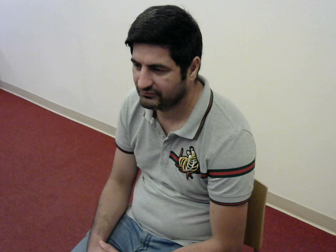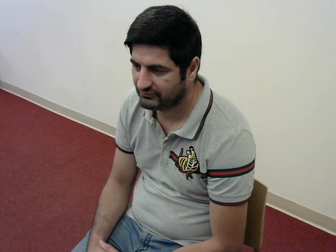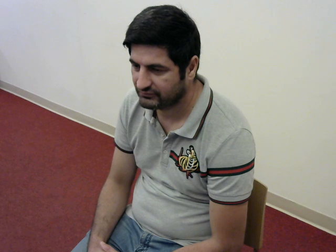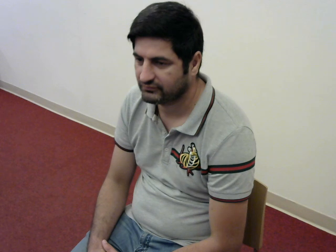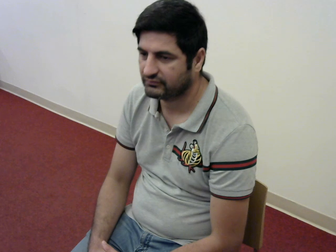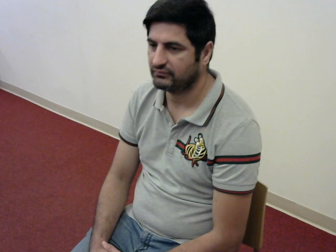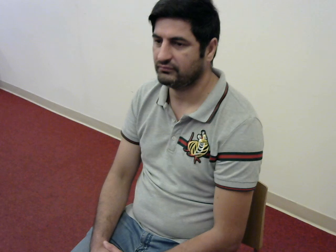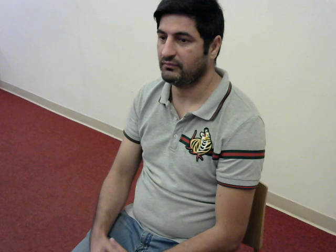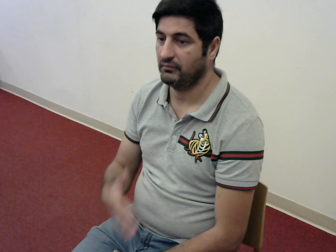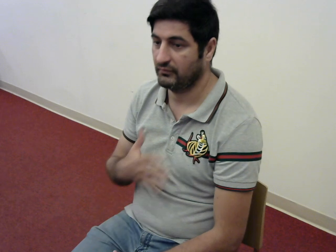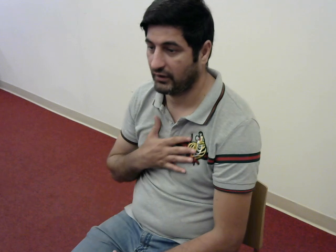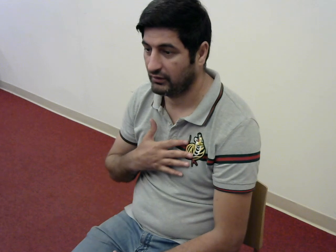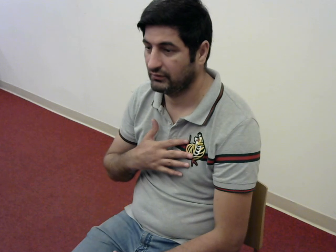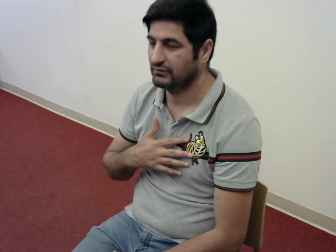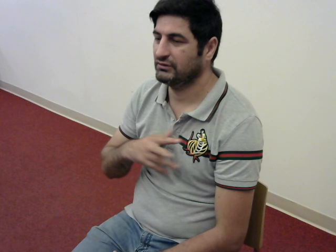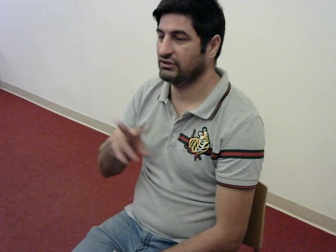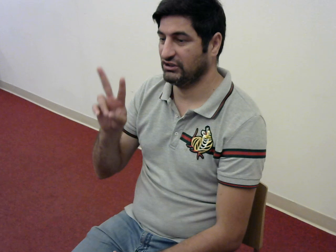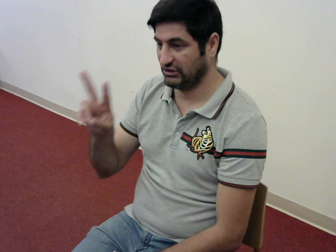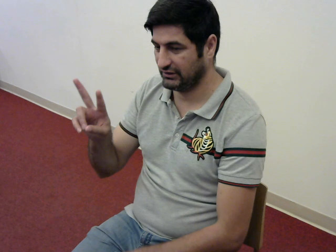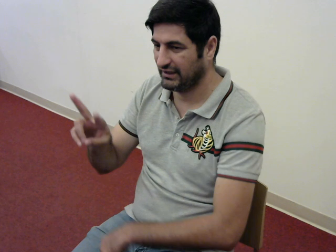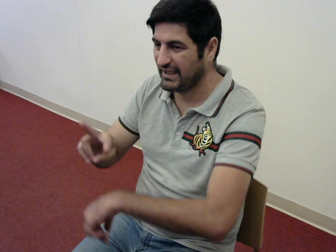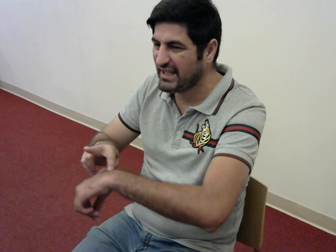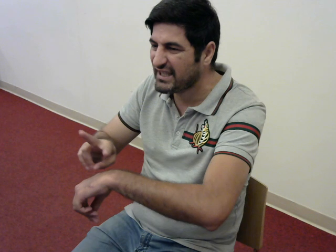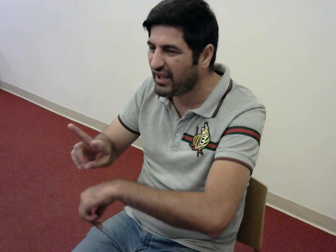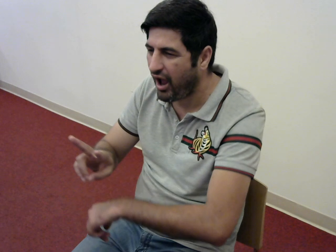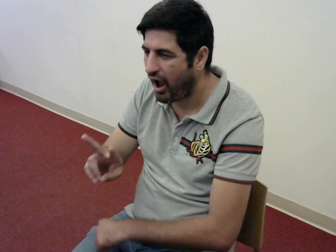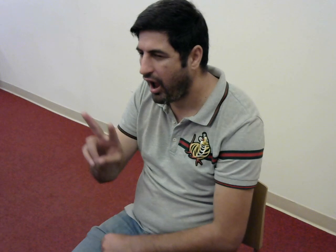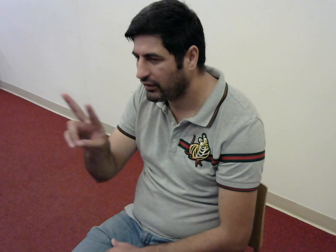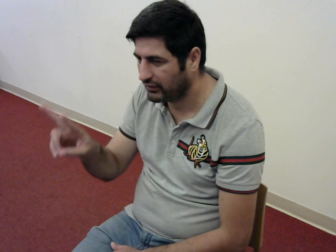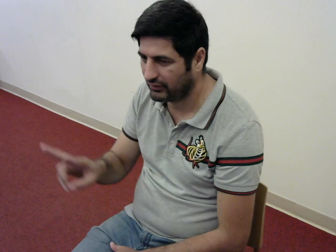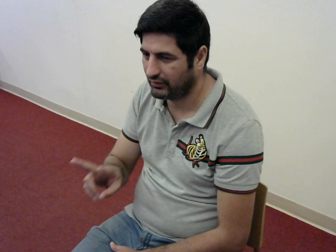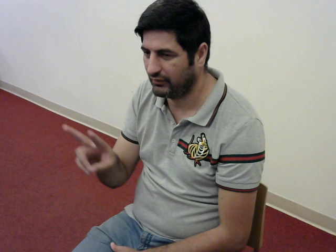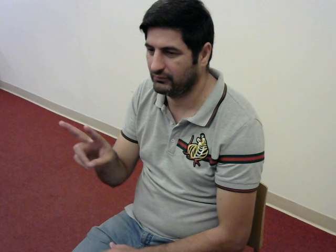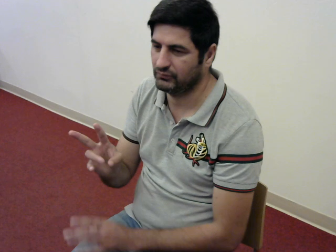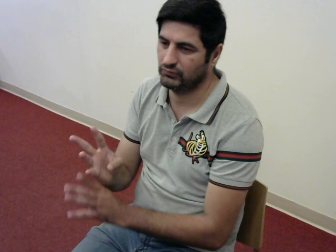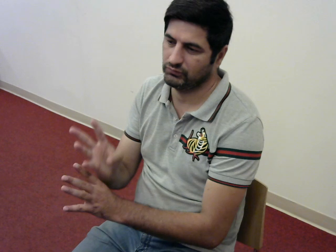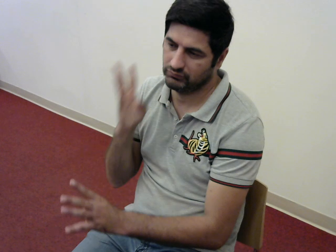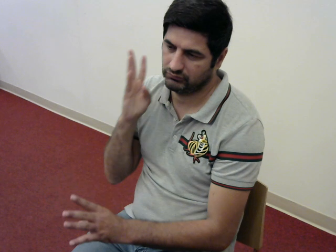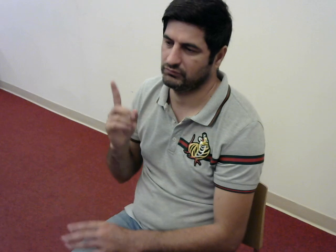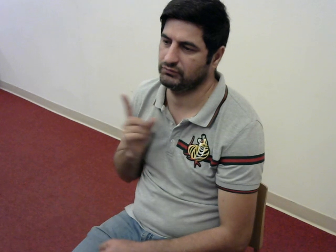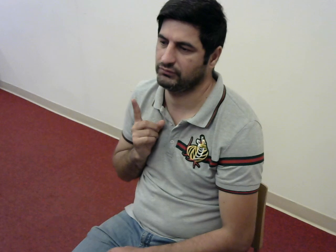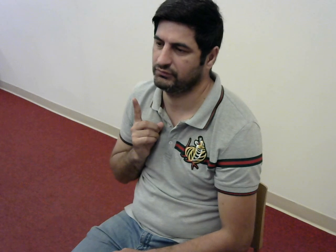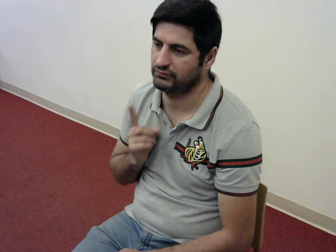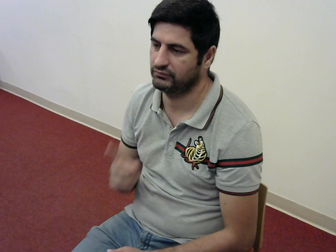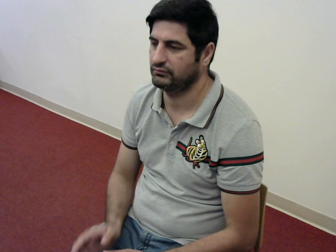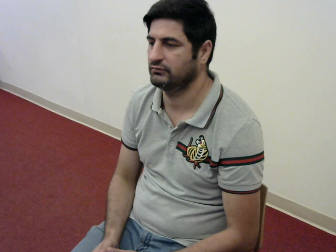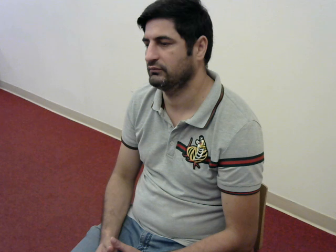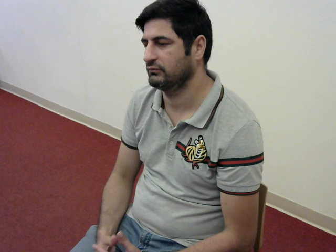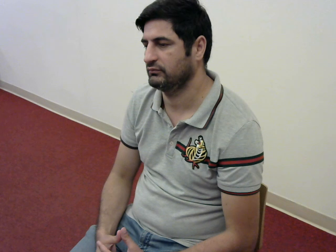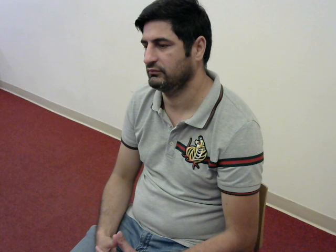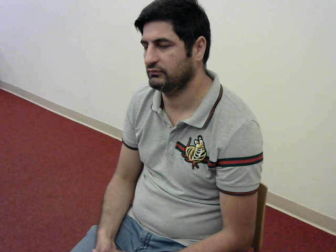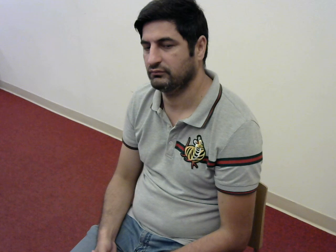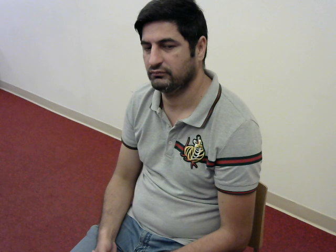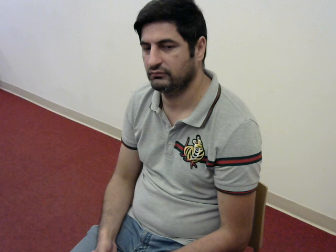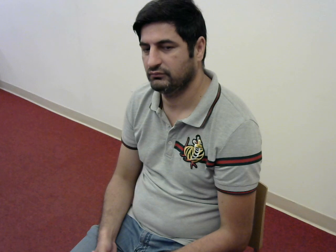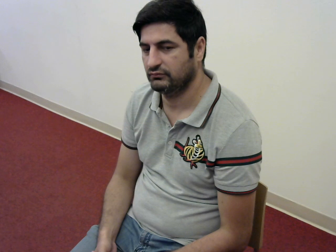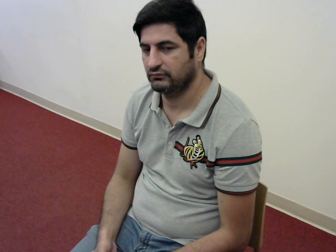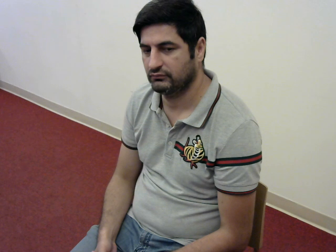Mən iki saatdır növbədə gözləyirəm